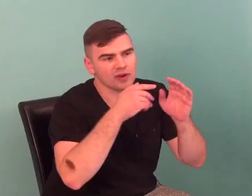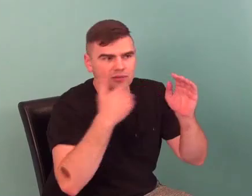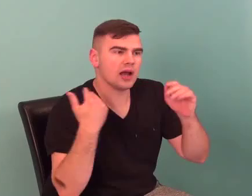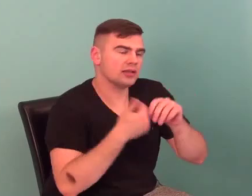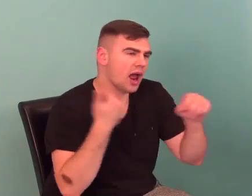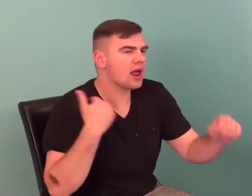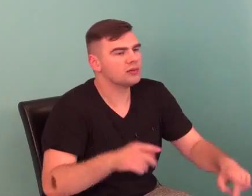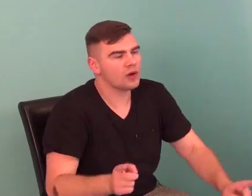Dalej w tył.